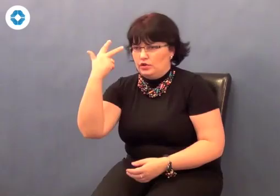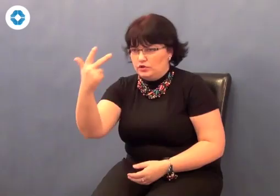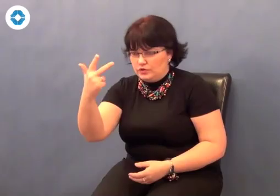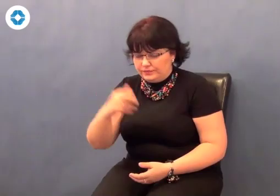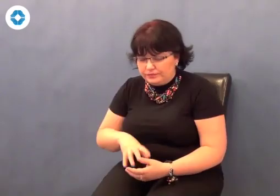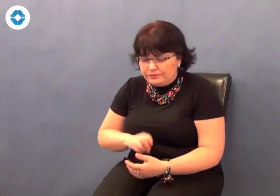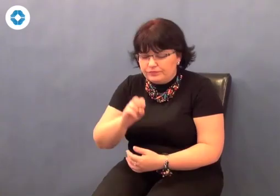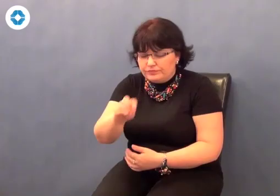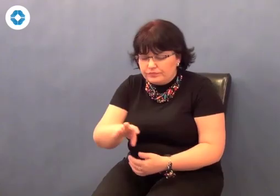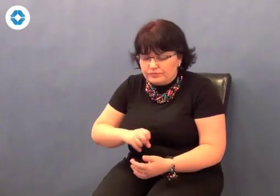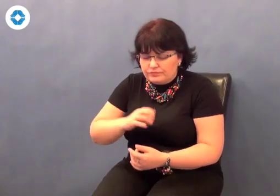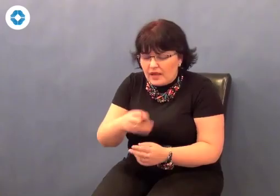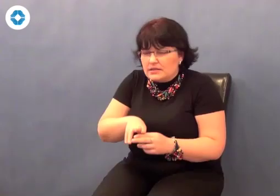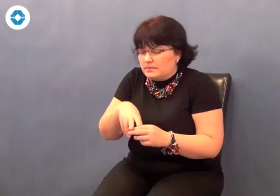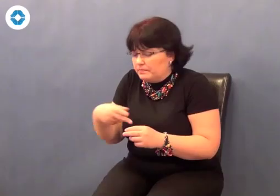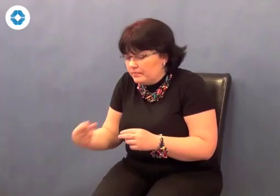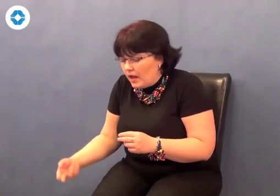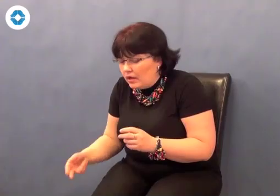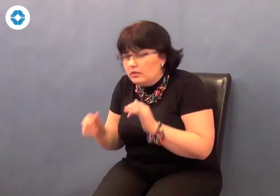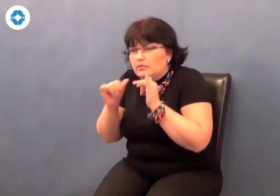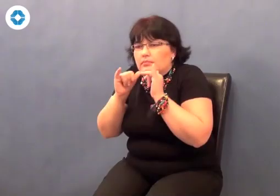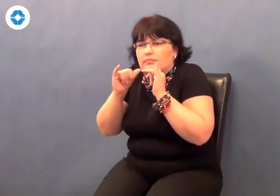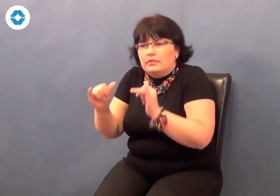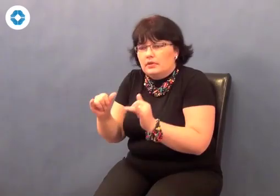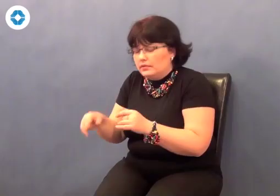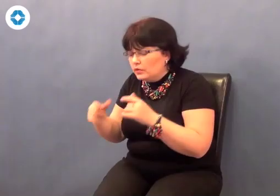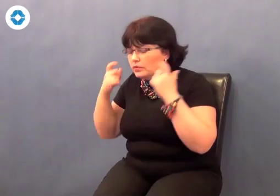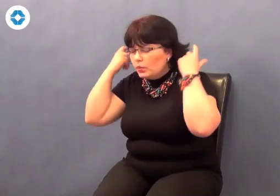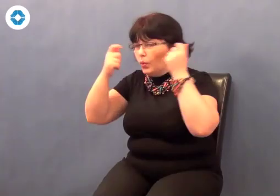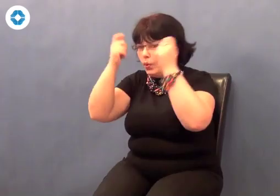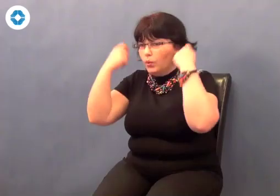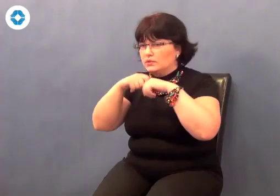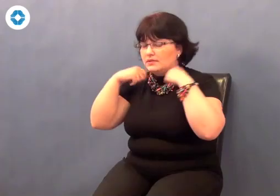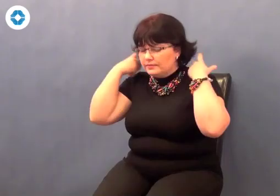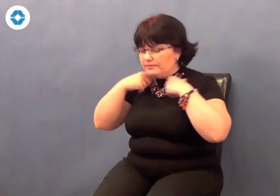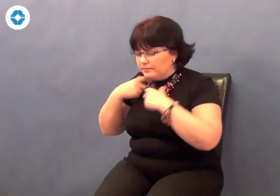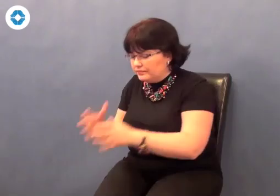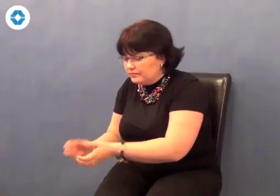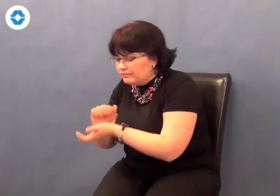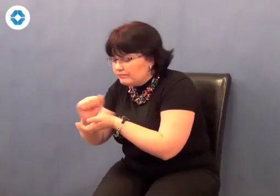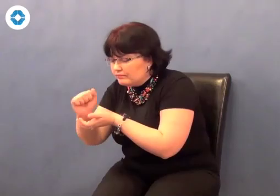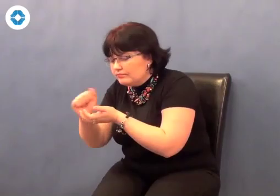Podczas wykładania wypada jedna z gruszek, a to jest cenna gruszka, więc pan zdejmuje chustę z szyi i wyciera nią gruszkę.